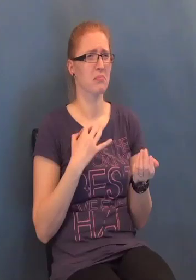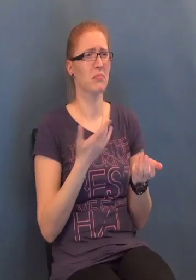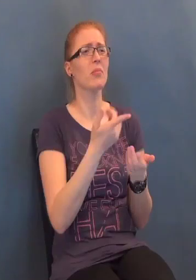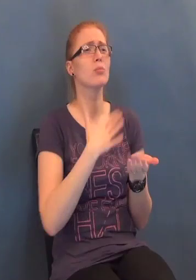Obojętnie.